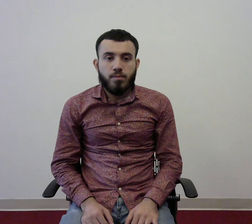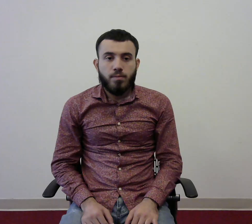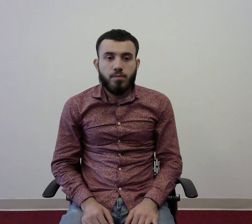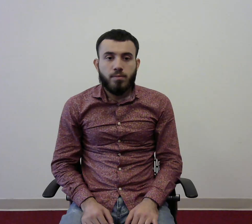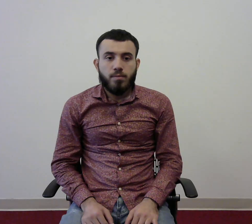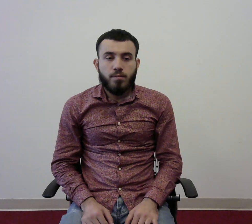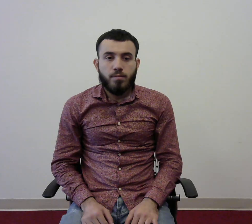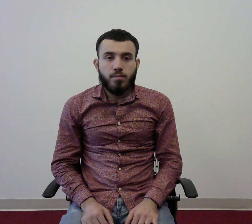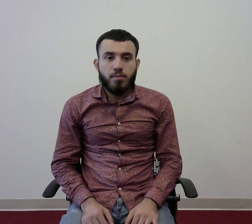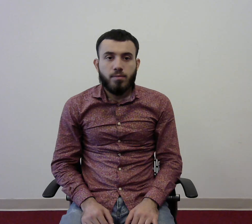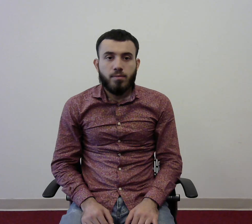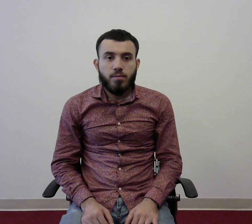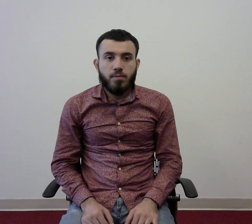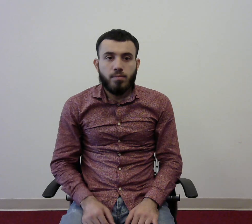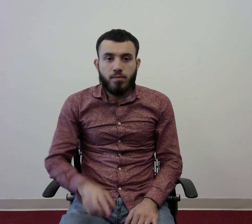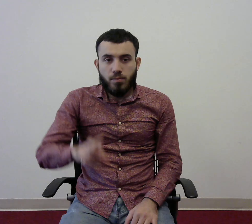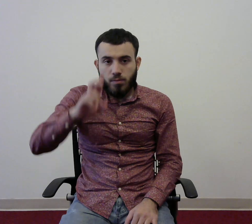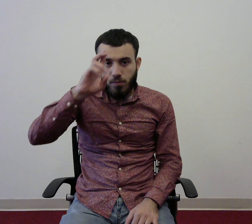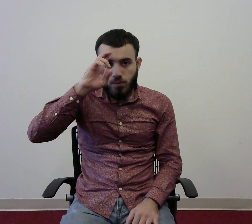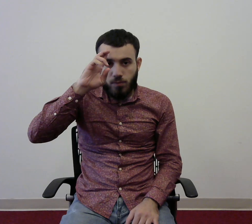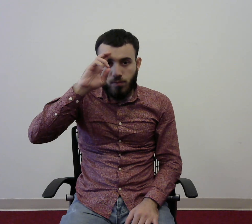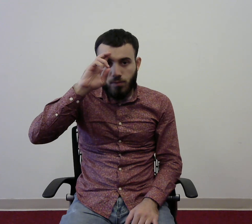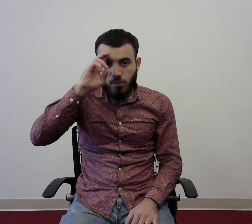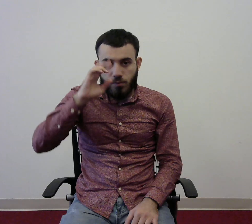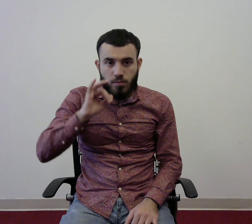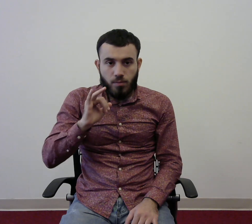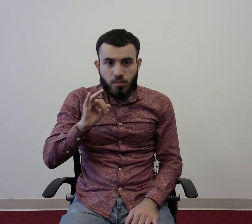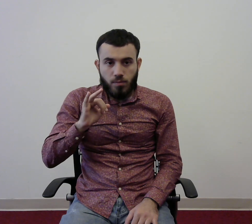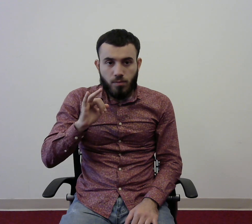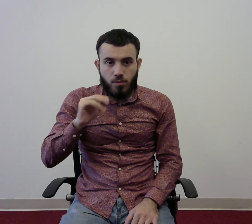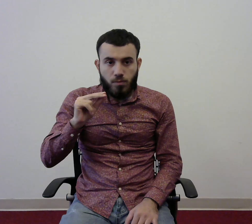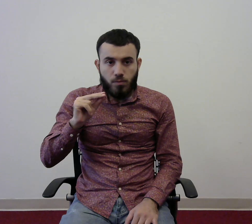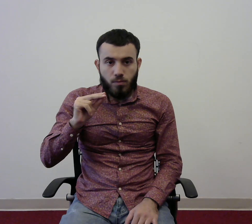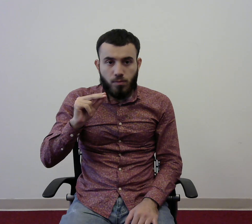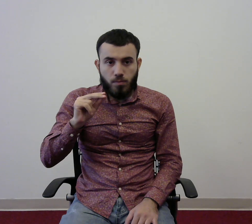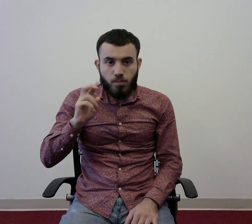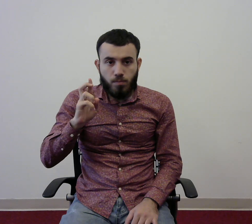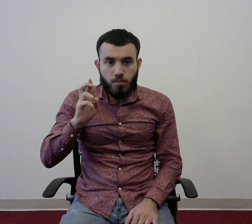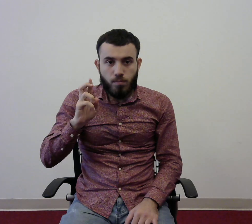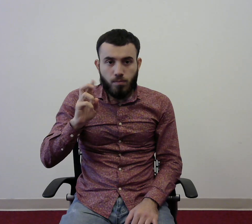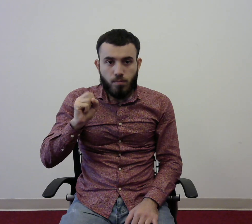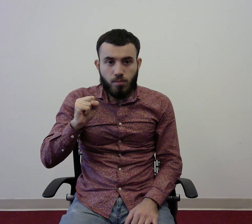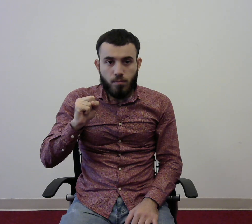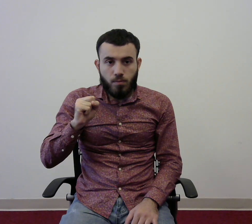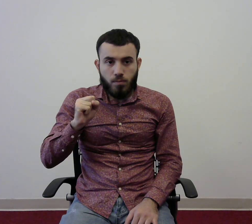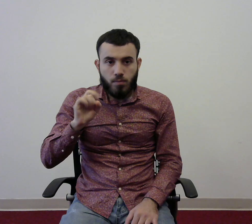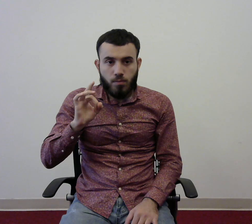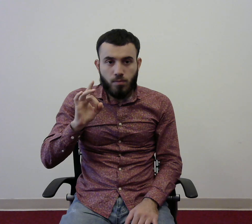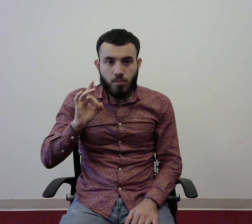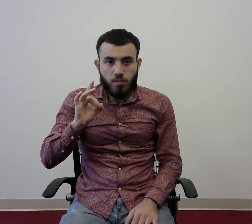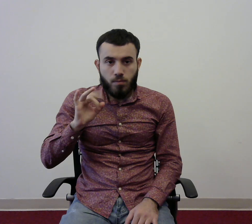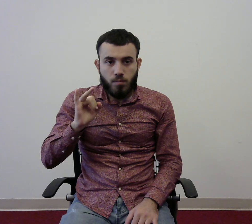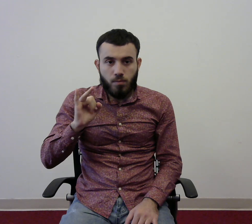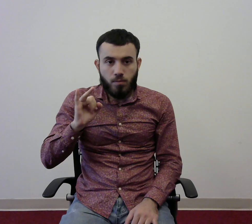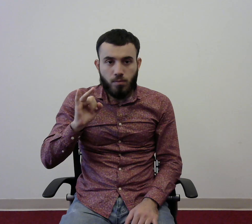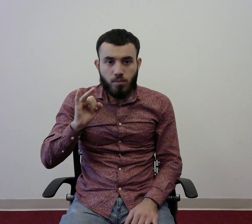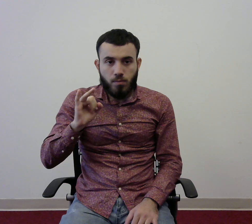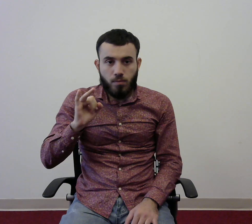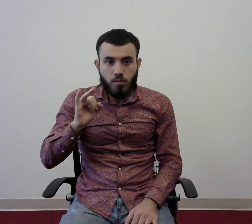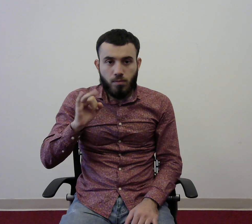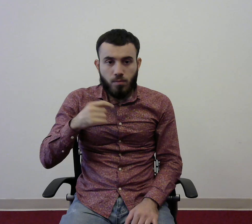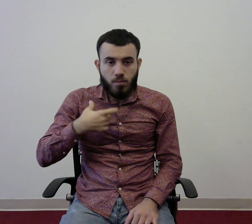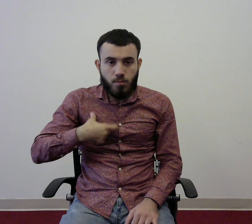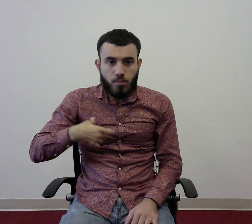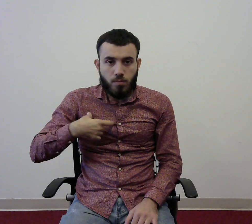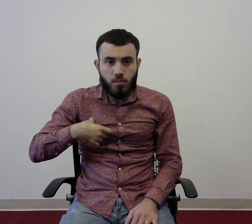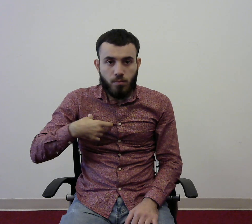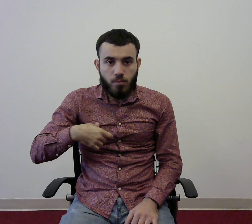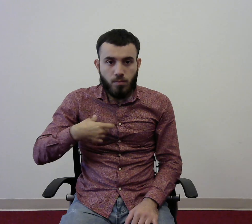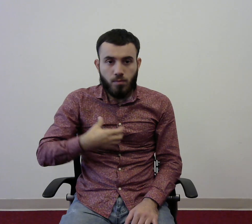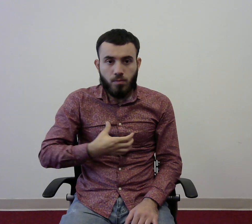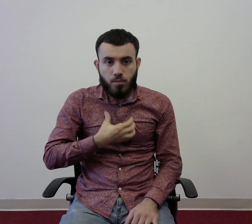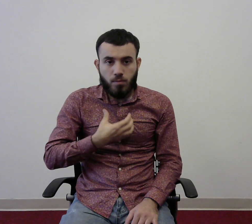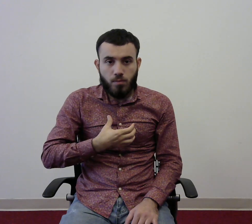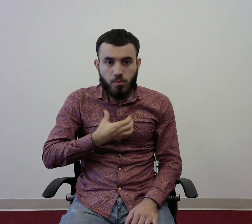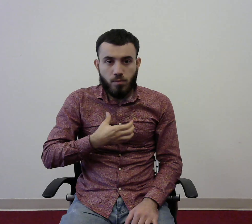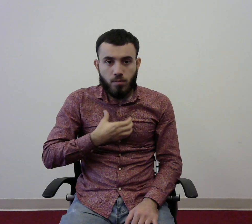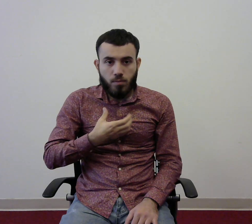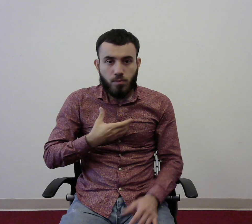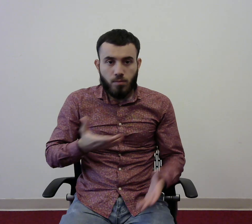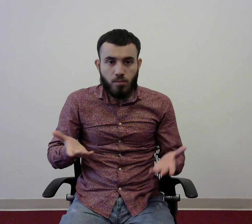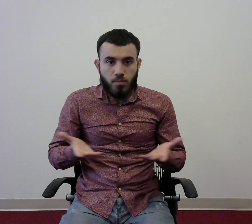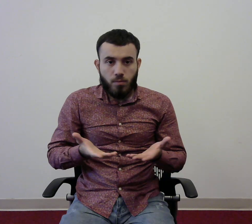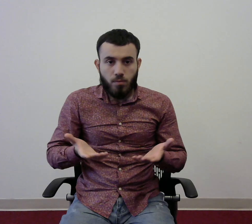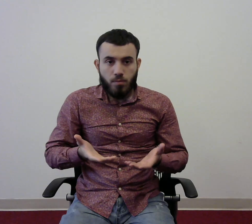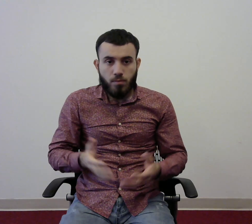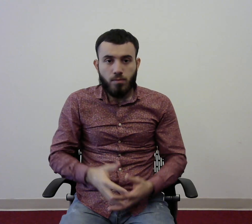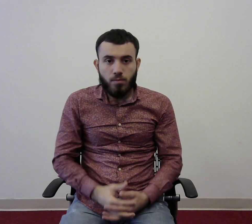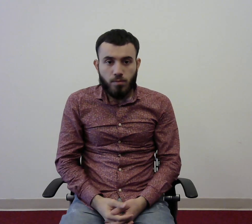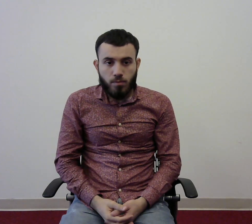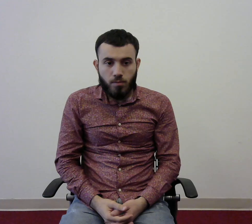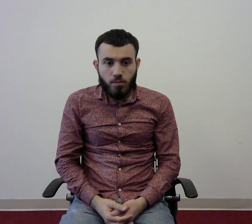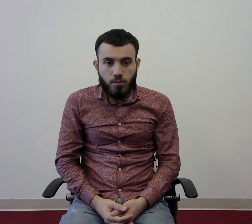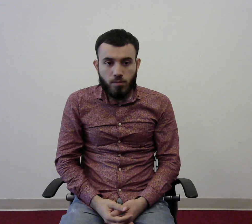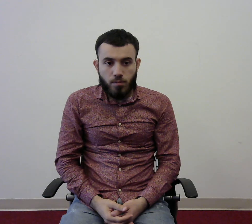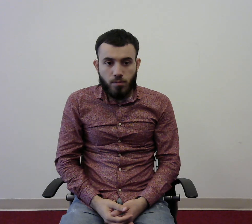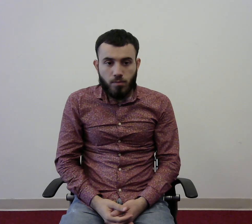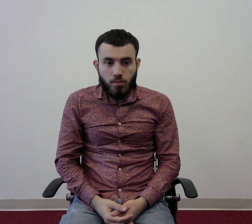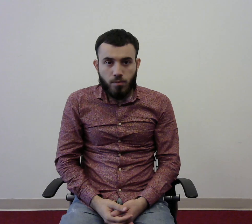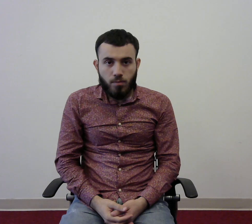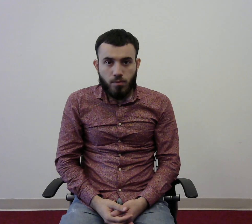Dövlət icbari şəxsi sığorta nədir?